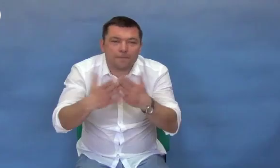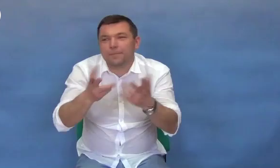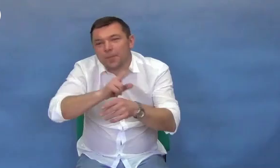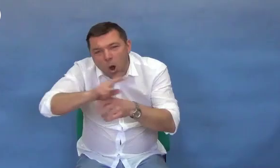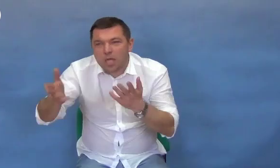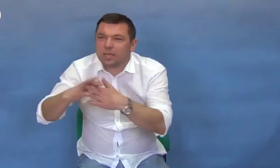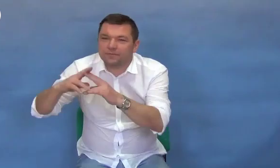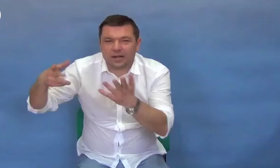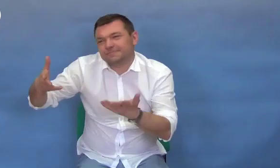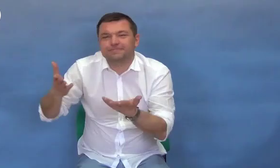Na polu, obok domu, willi.